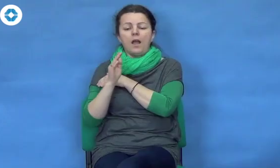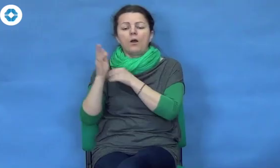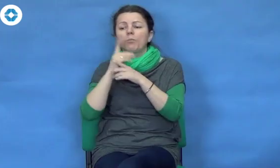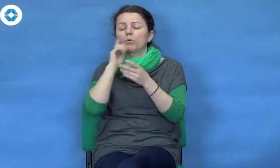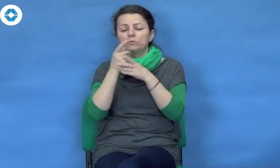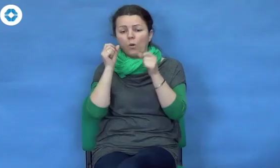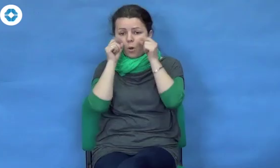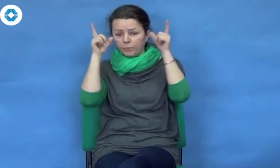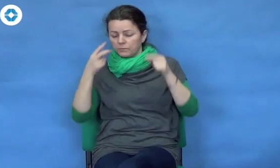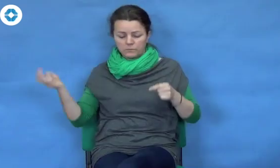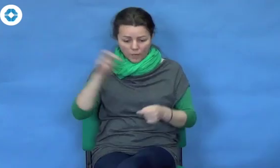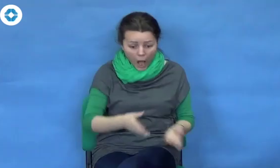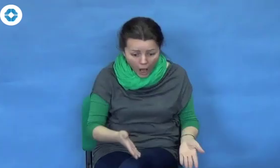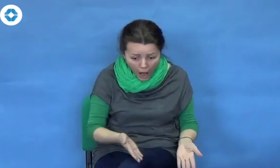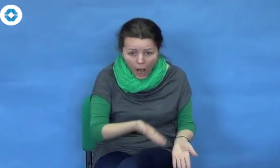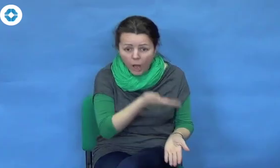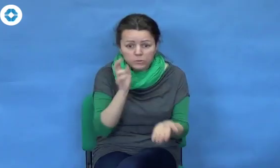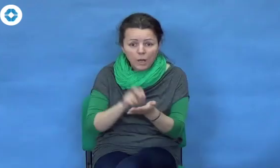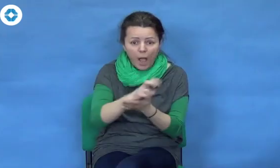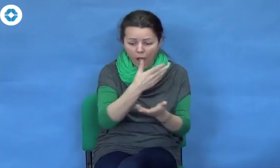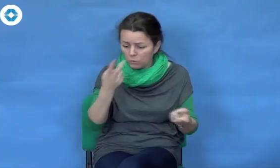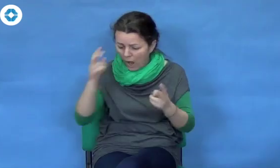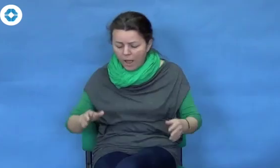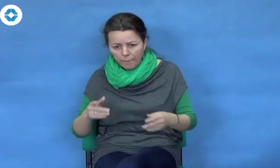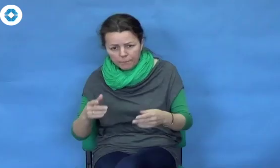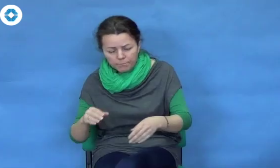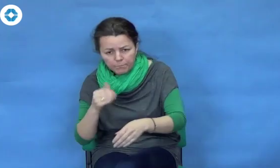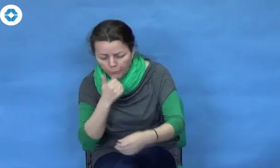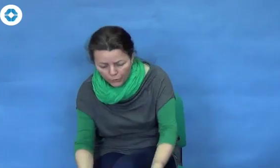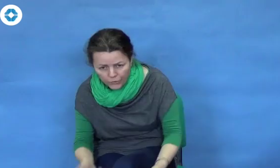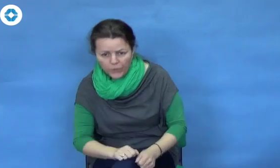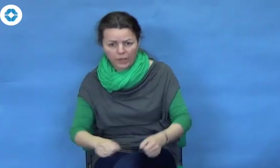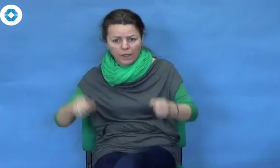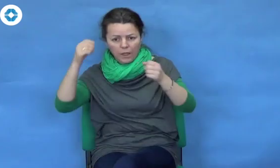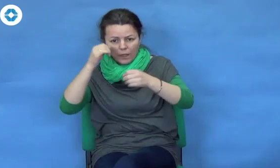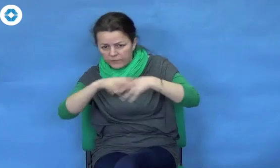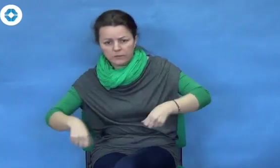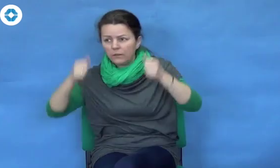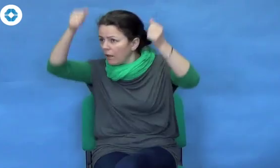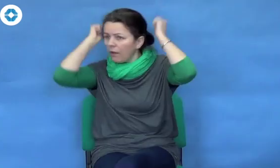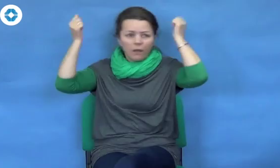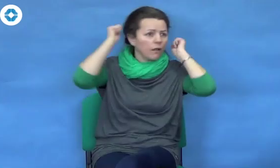Obudzili się, wstają i widzą, że nie ma żaby! Zdenerwowani szukają żaby w butach, w czapce... no nie ma!